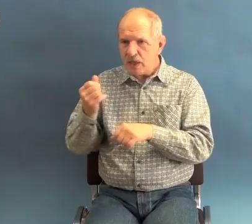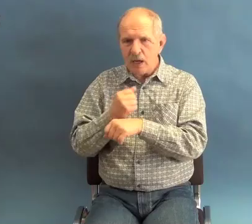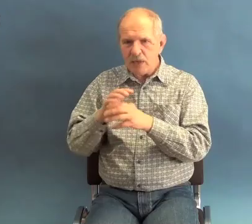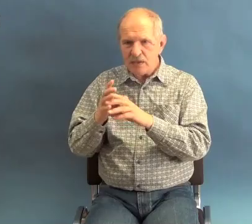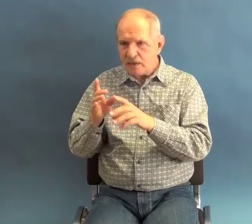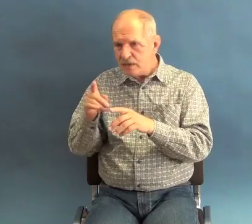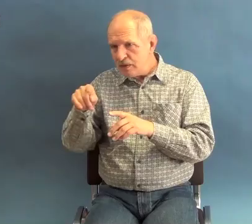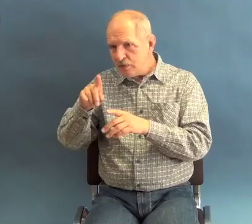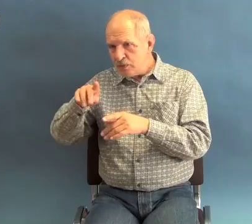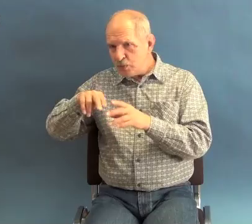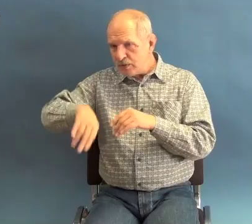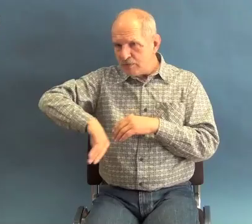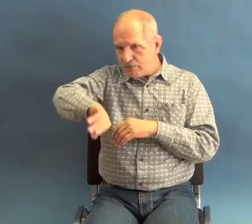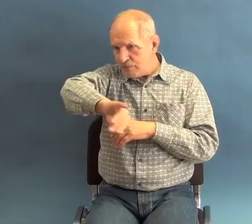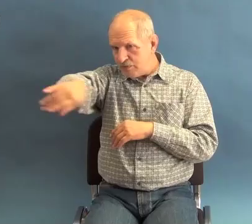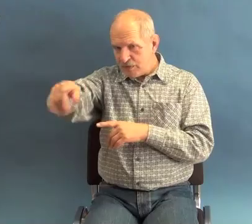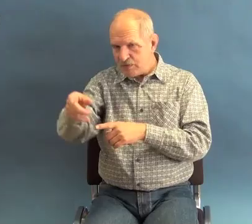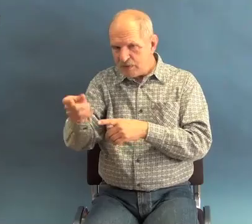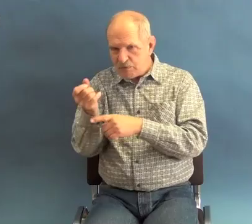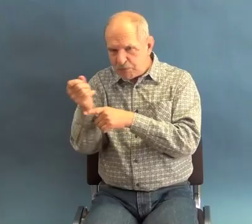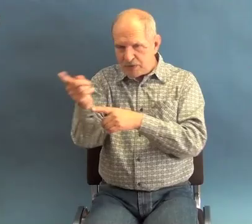Pokazuje mu kierunki, w których powinno pójść i tam rzucać.